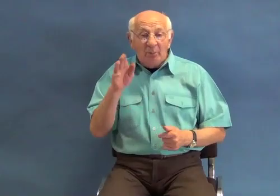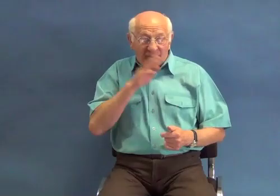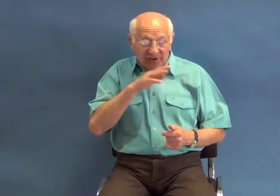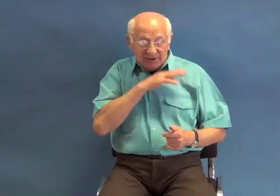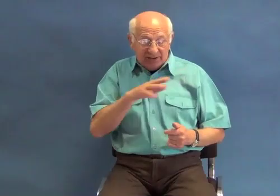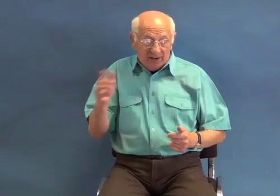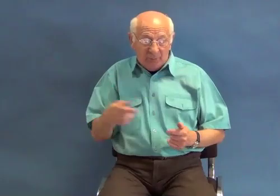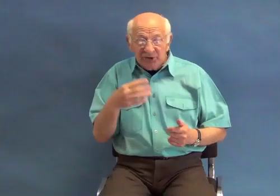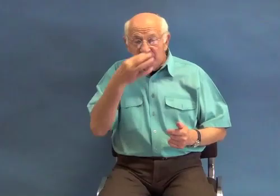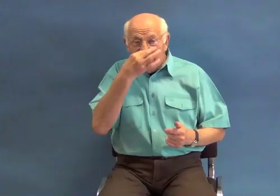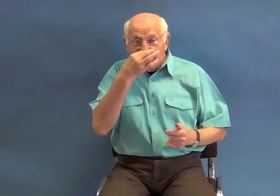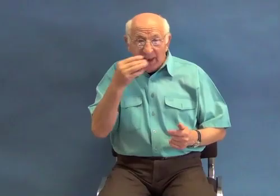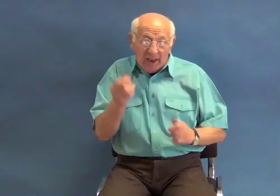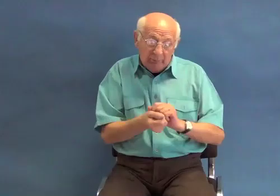Powietrze śmierdzi.